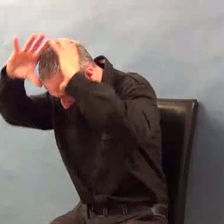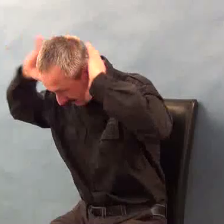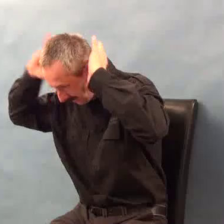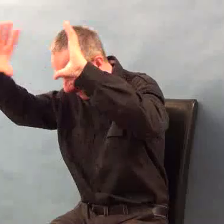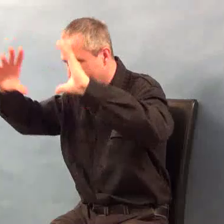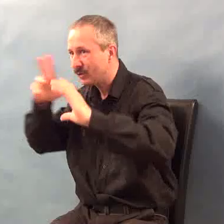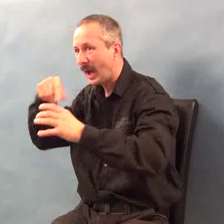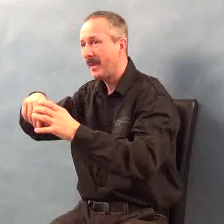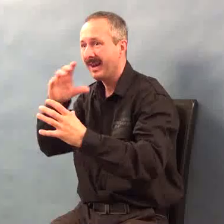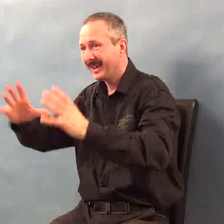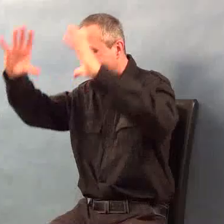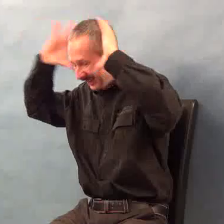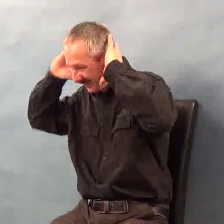Do tego samego słoika, gdzie była żaba.